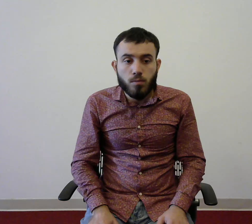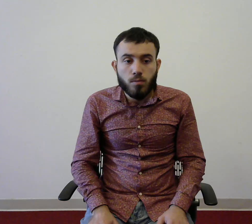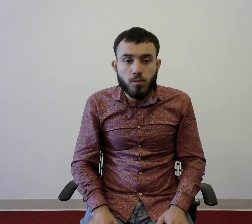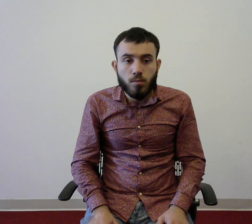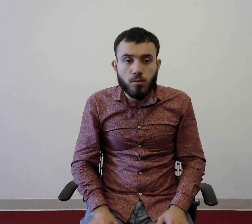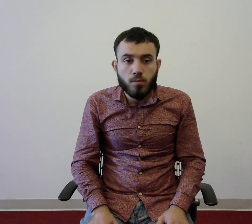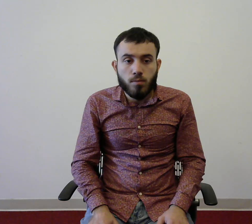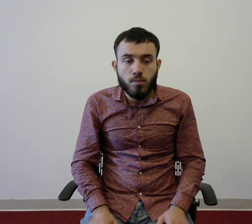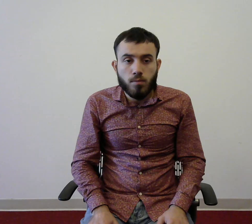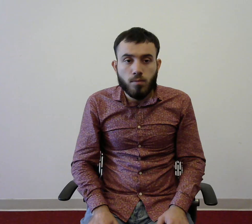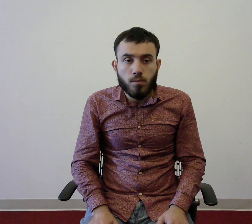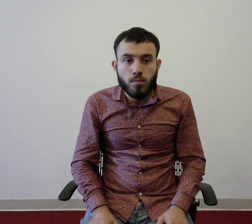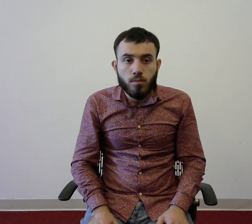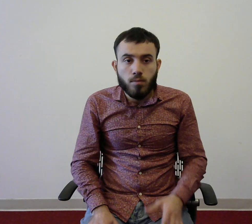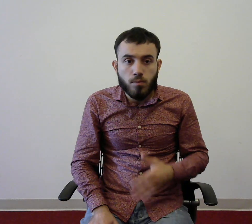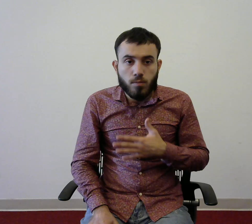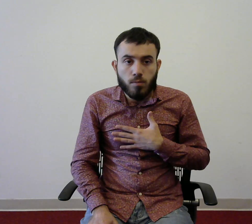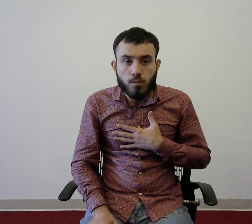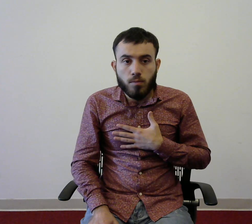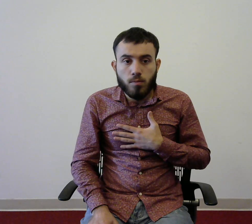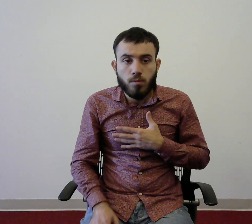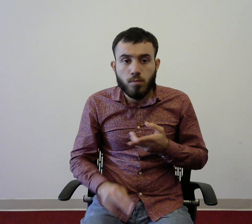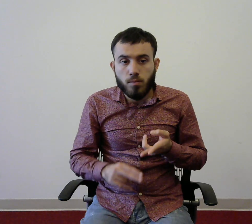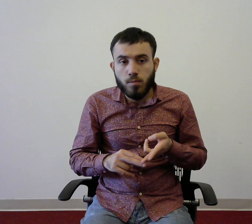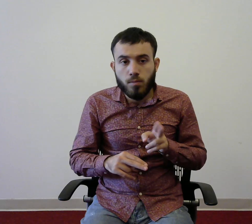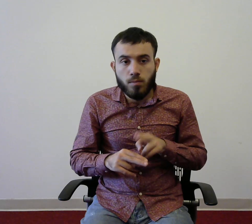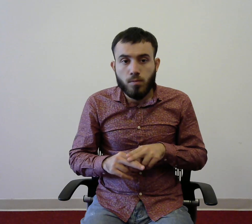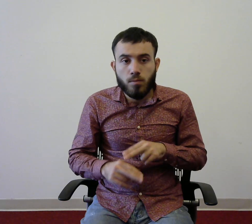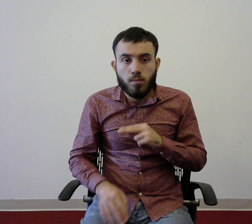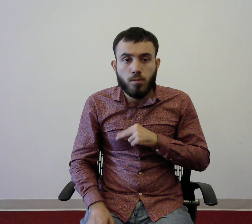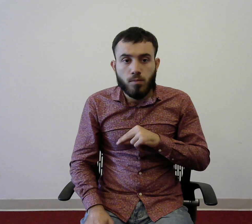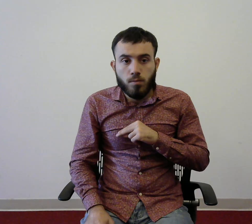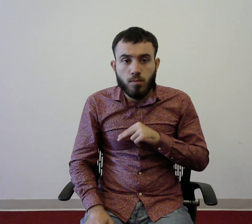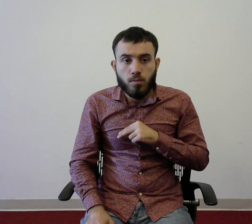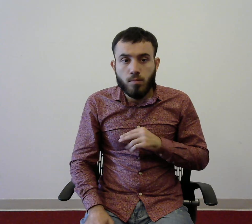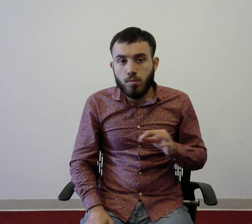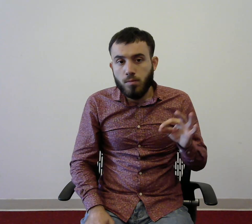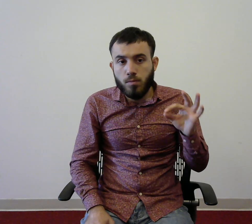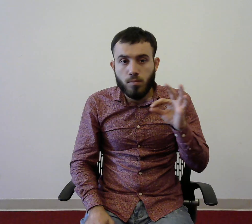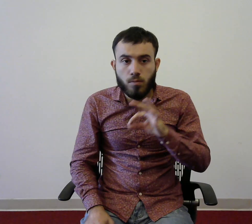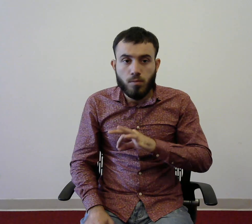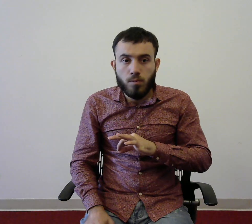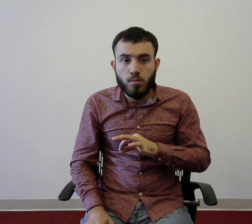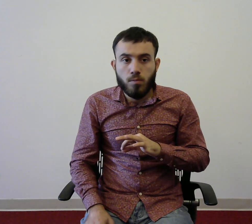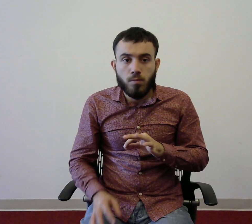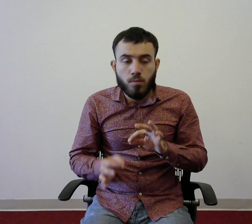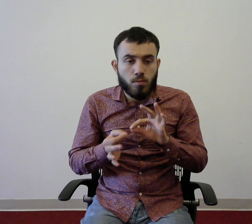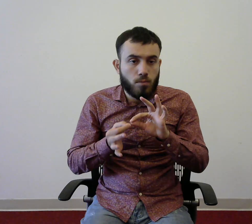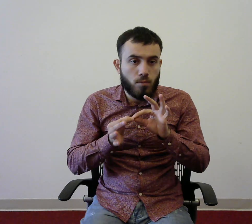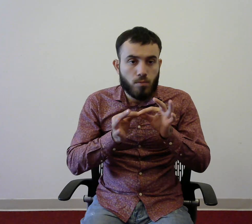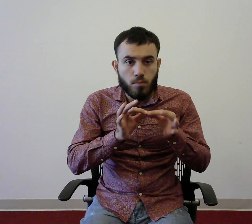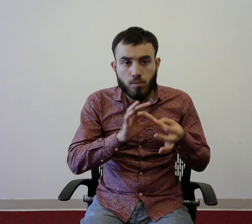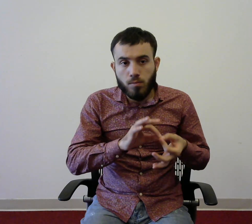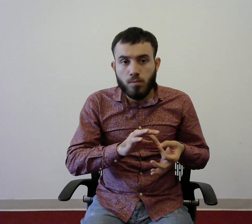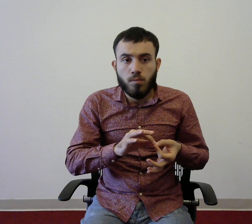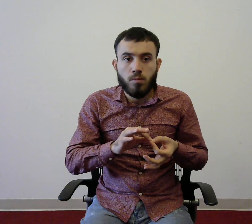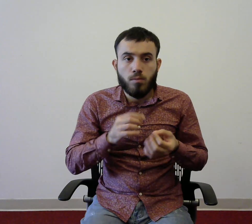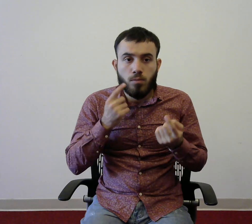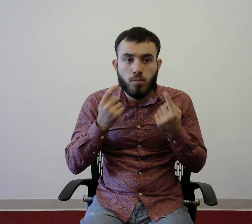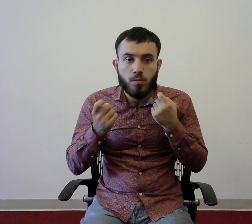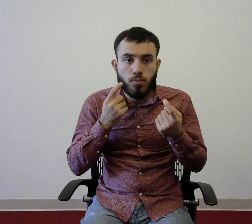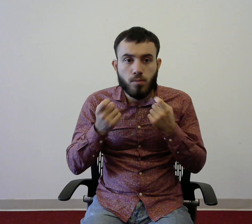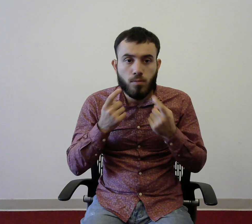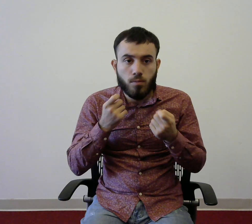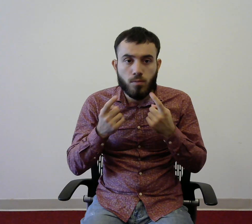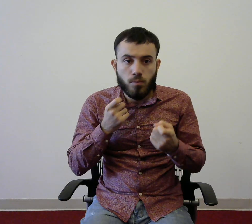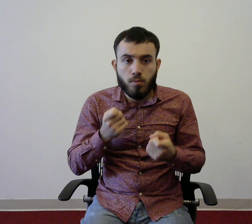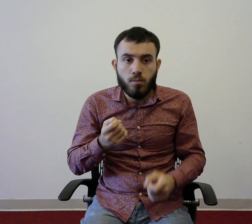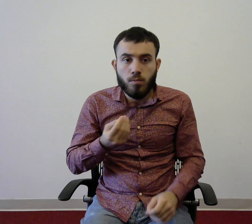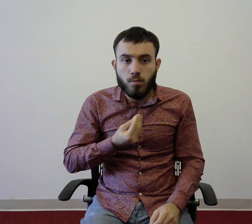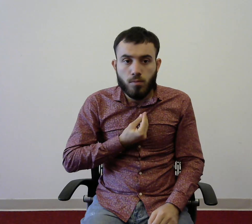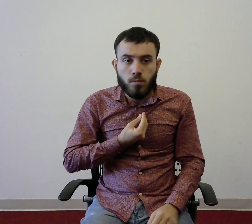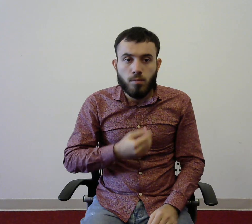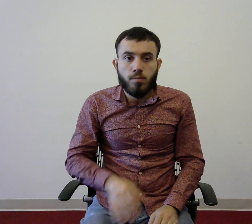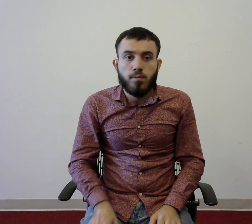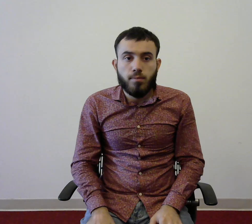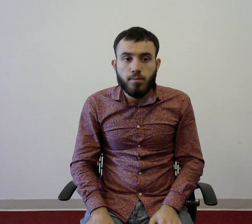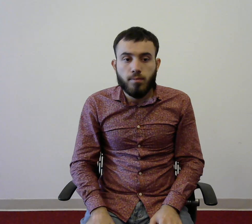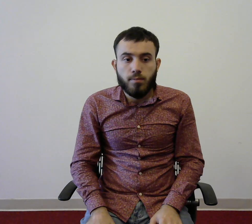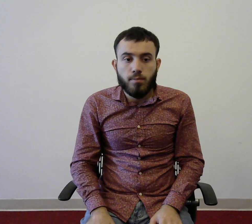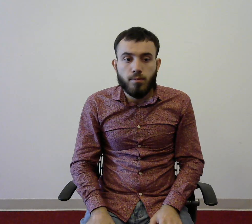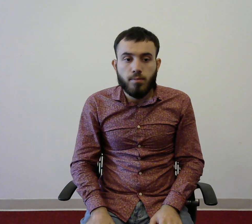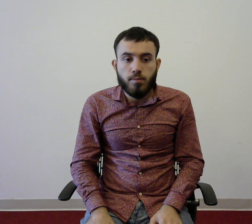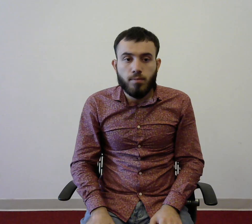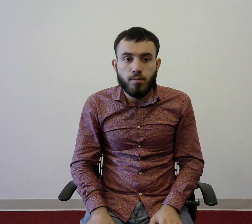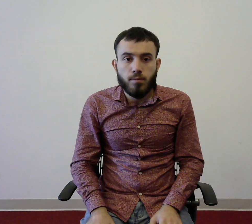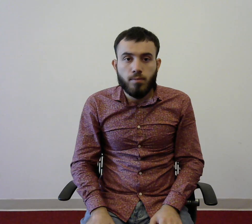Mənə bu iş haqqında ətraflı məlumat verin